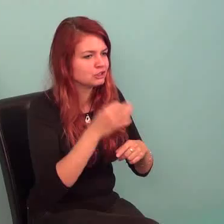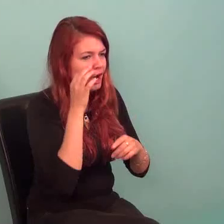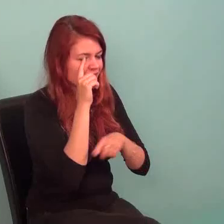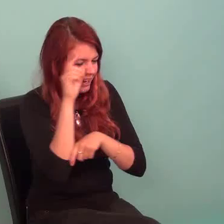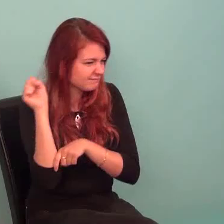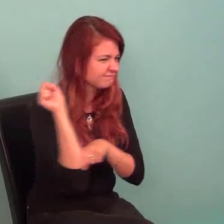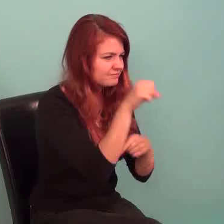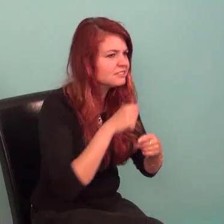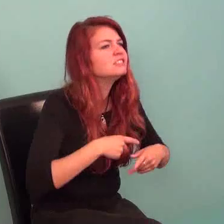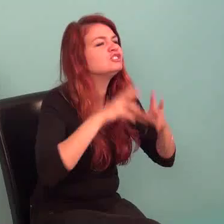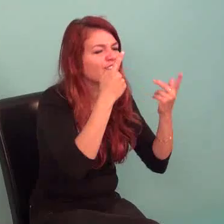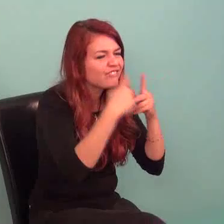Sowa wychyla łeb i pyta chłopca po co się wtrąca.